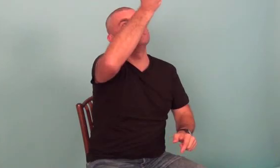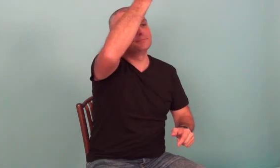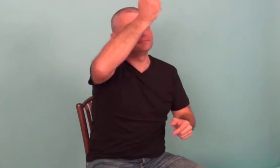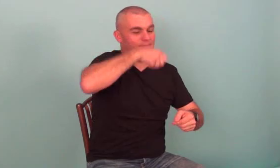Wkłada je do fartucha.